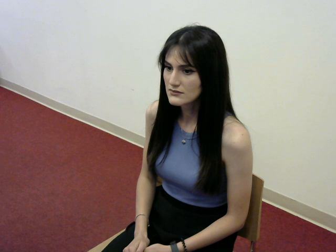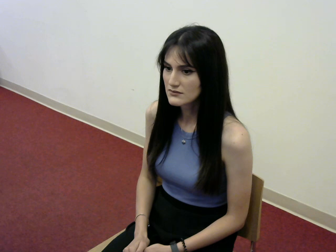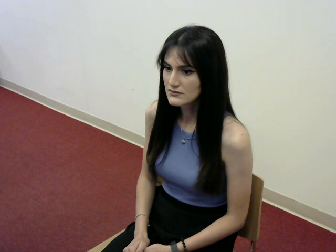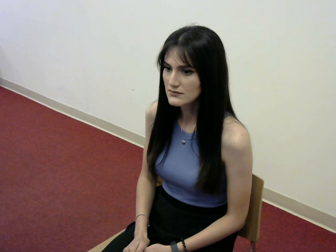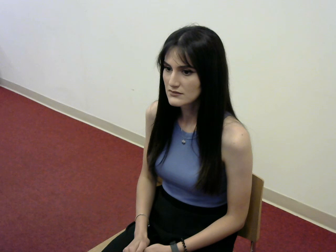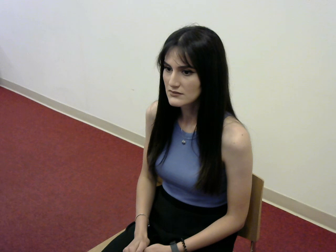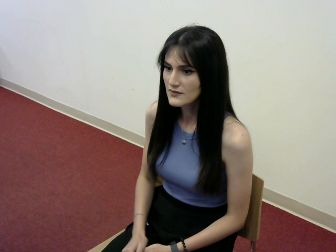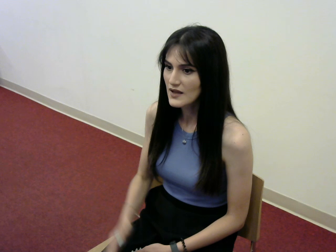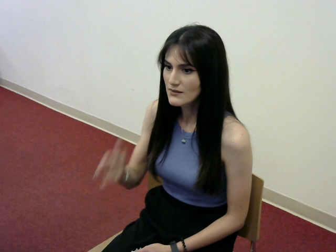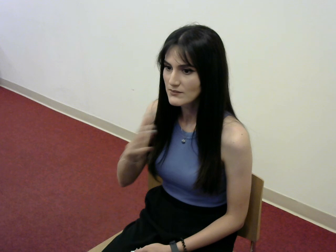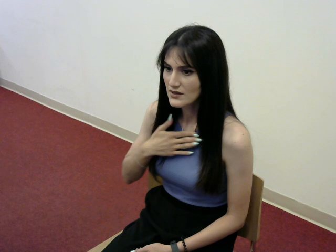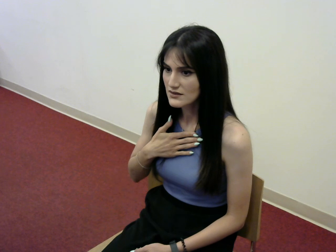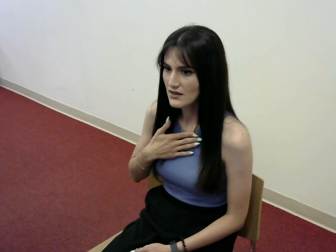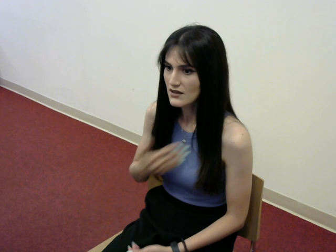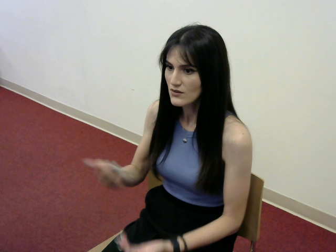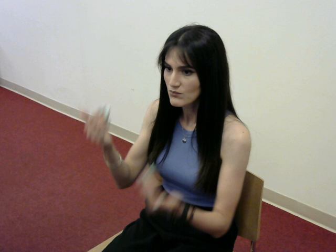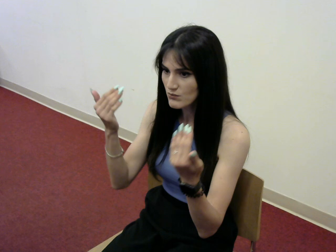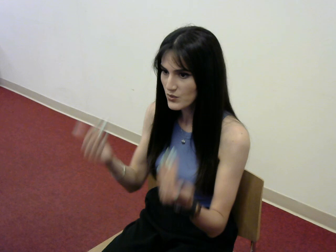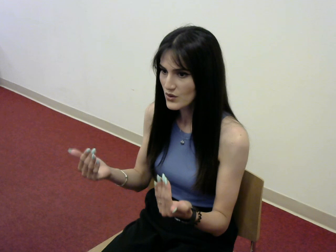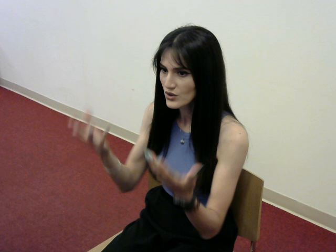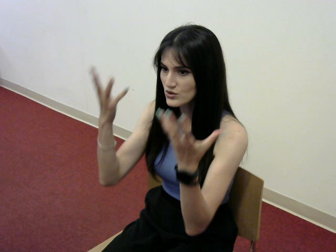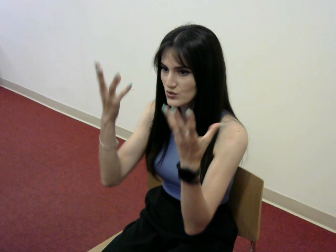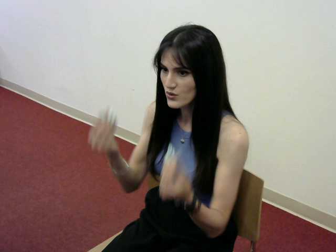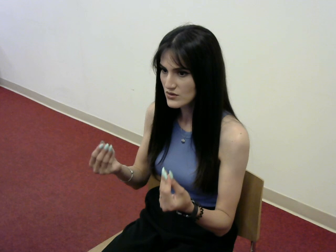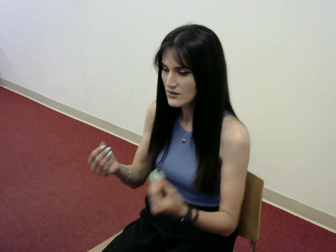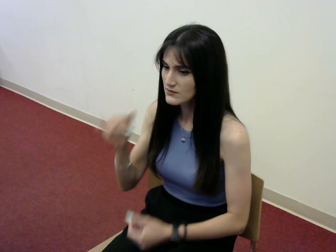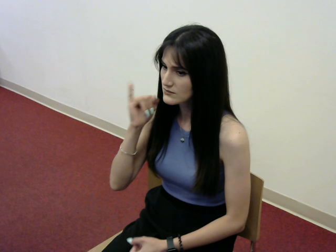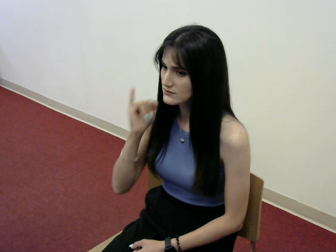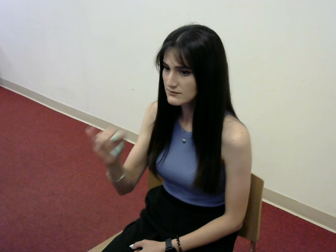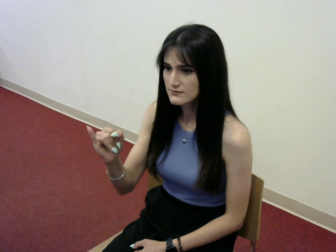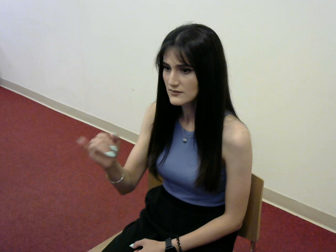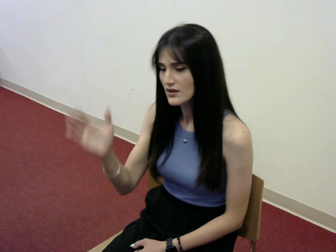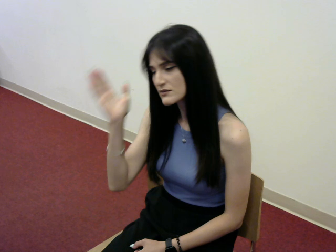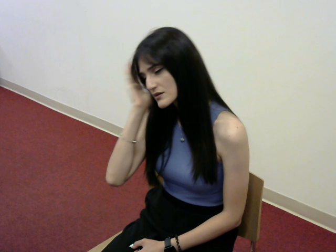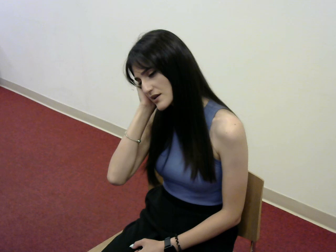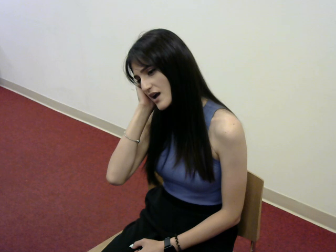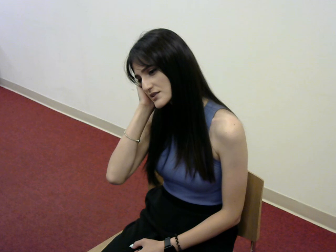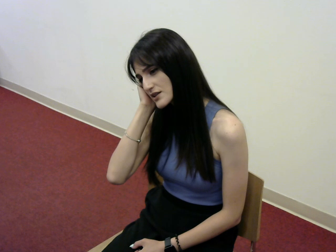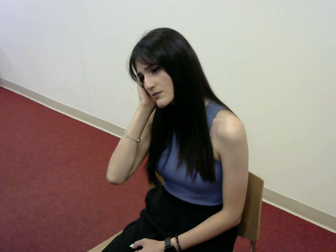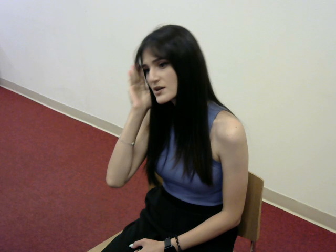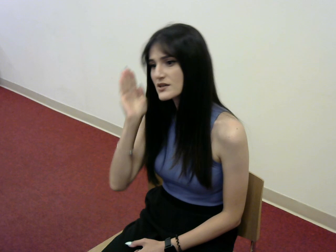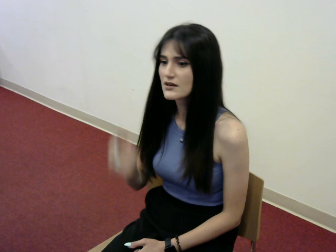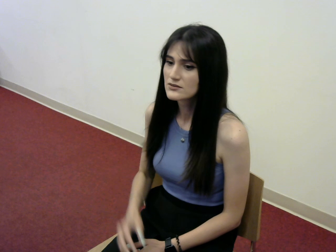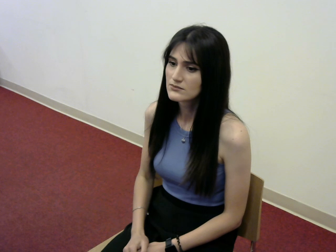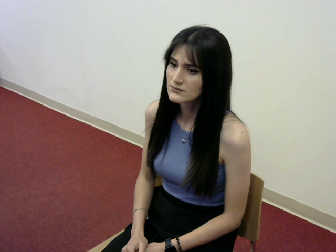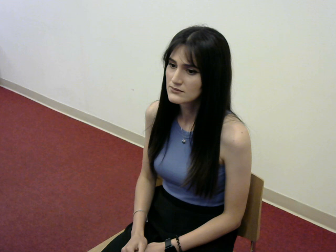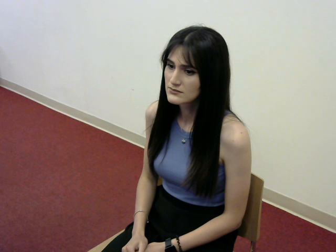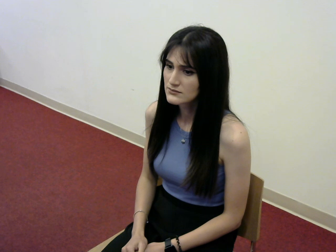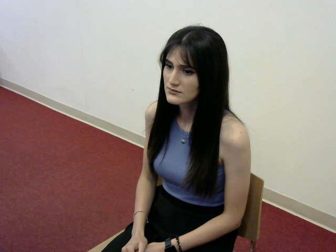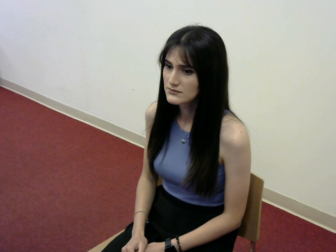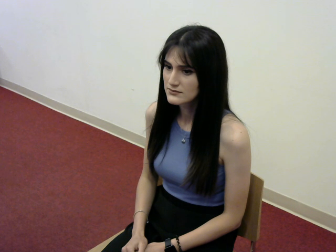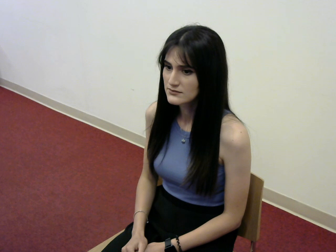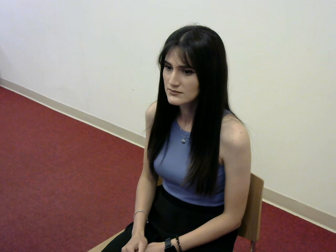Mən bu gün pis yatmışam